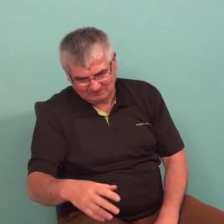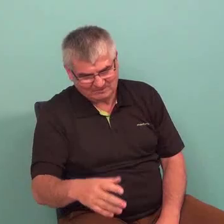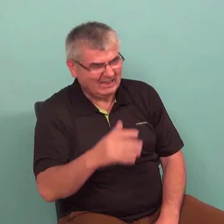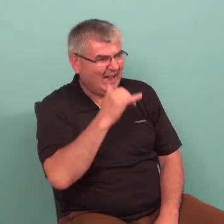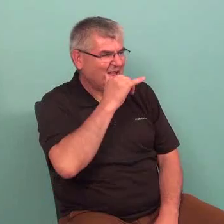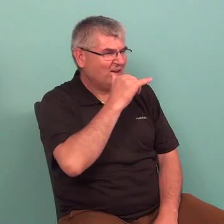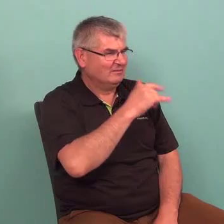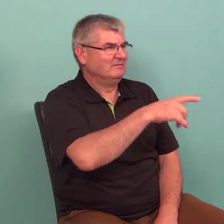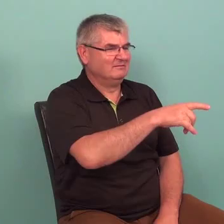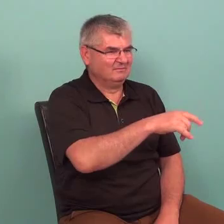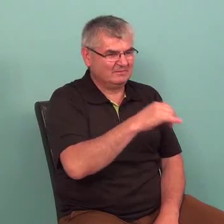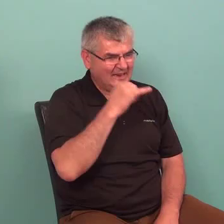Krzyczą do niego, krzyczą.